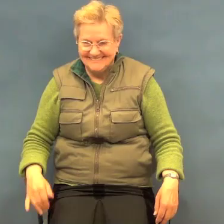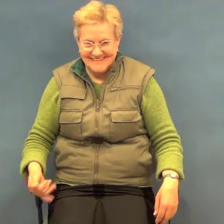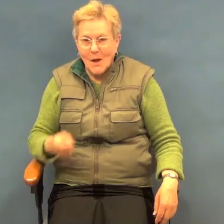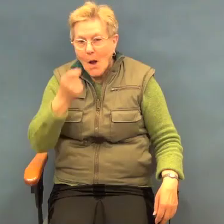Jak?